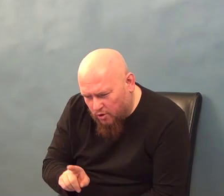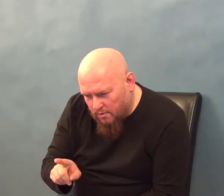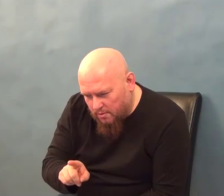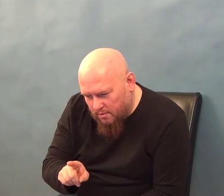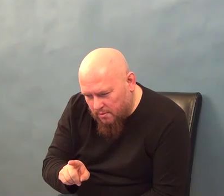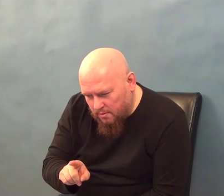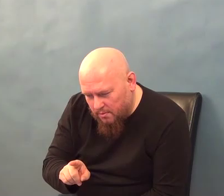Poczekaj, spokojnie.